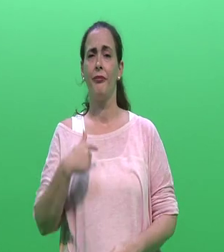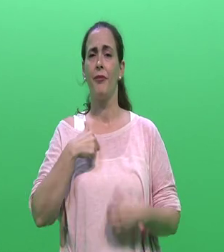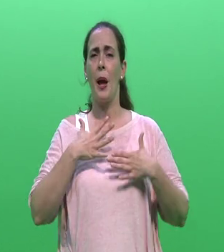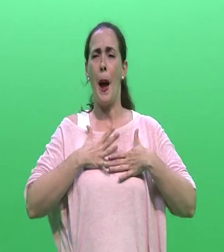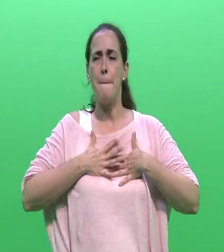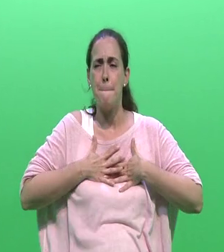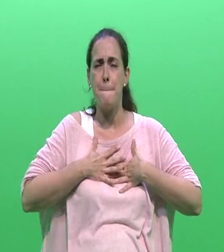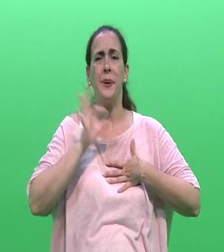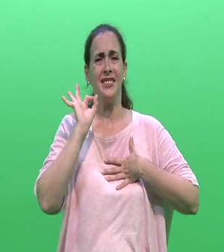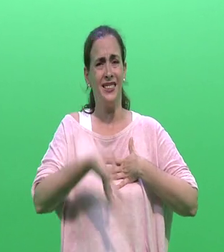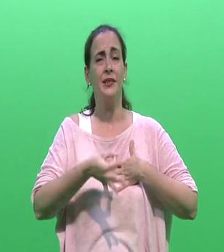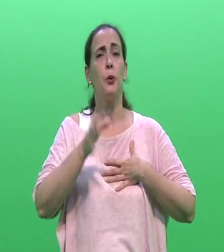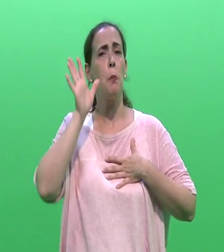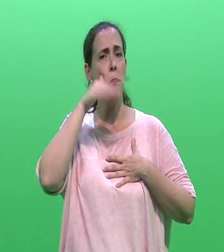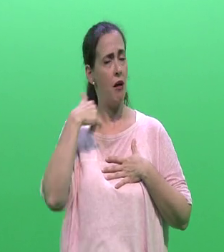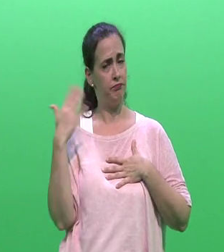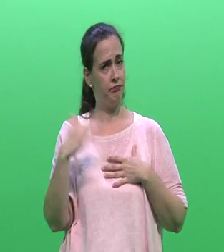Sento pressió al pit, però no em fa mal.